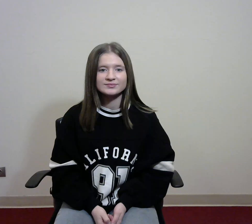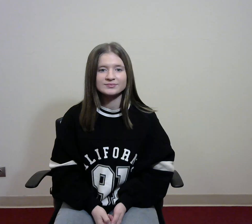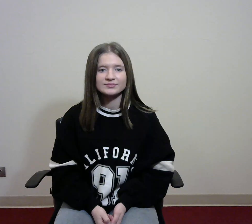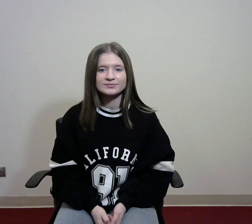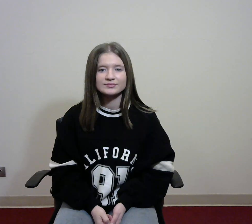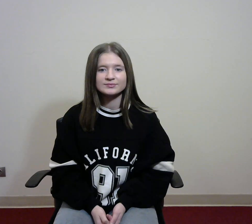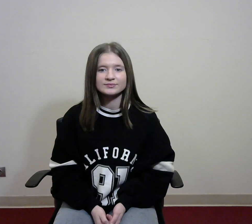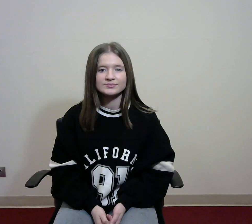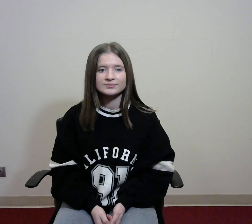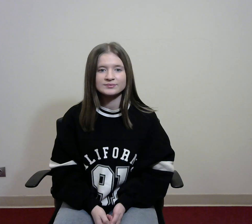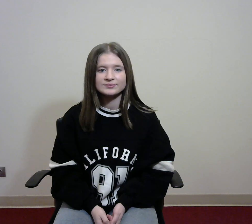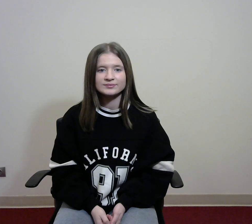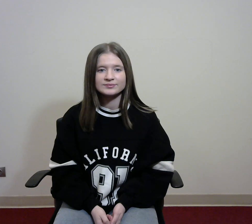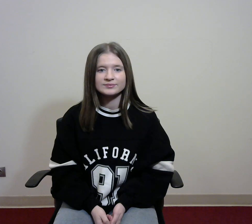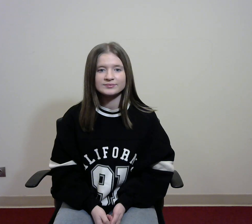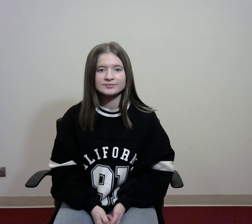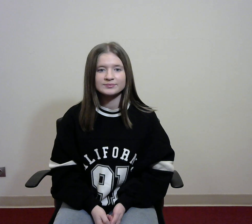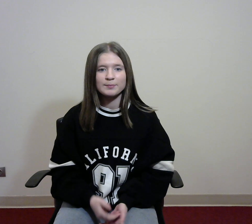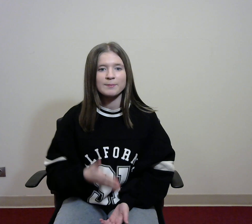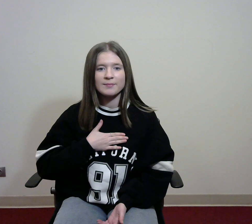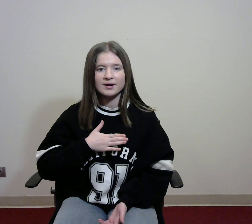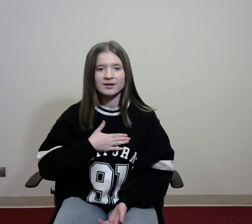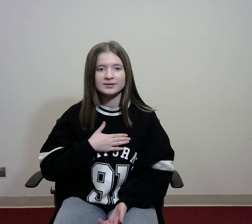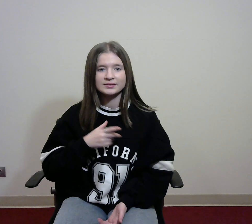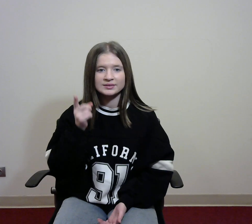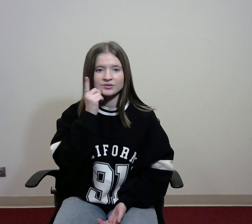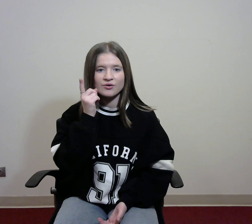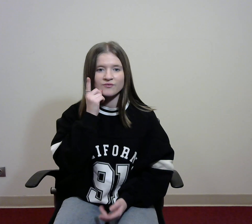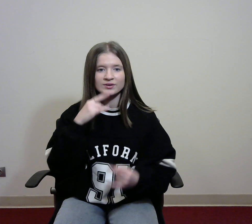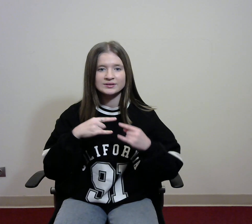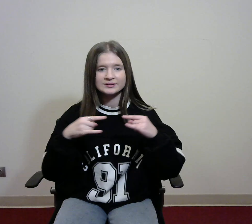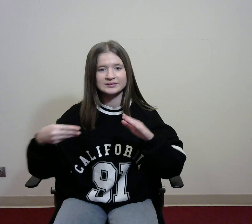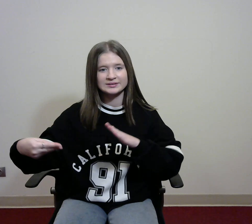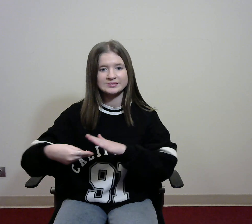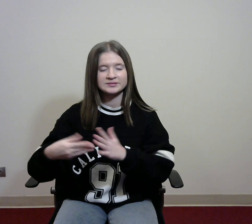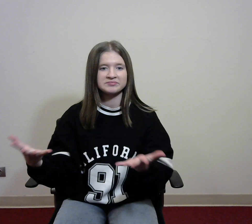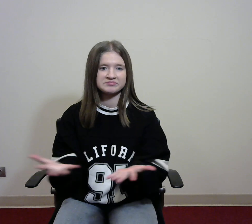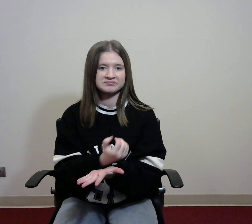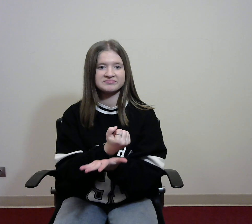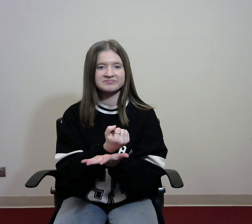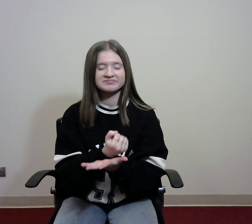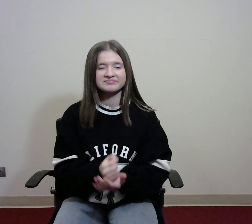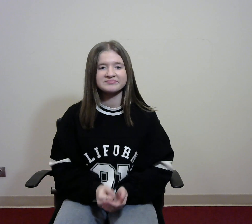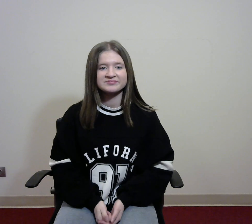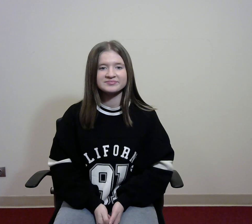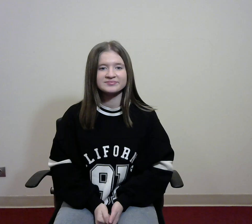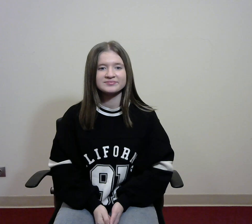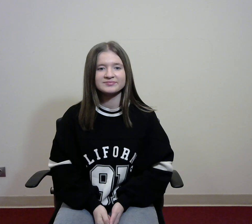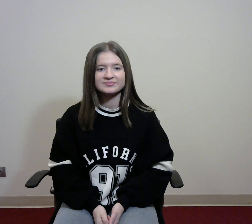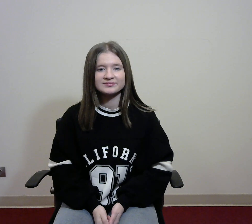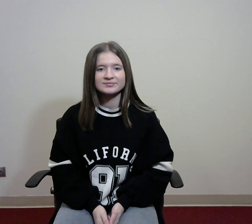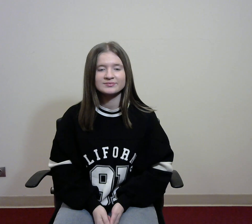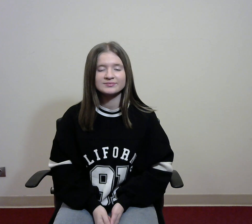Mən telefonumu stolun altından tapdım